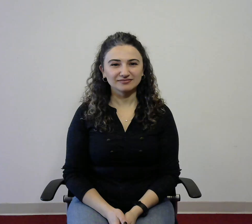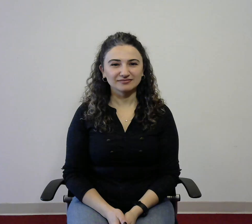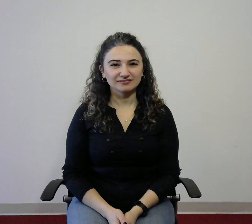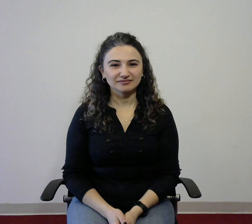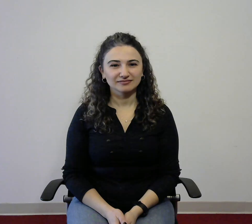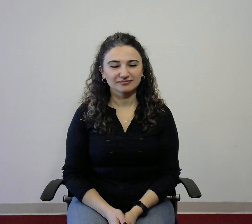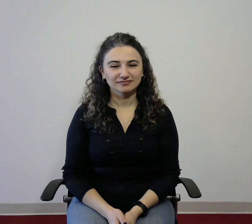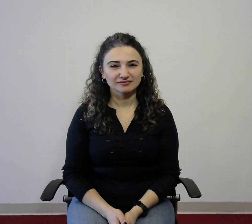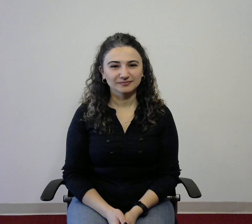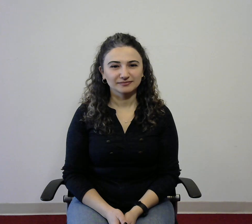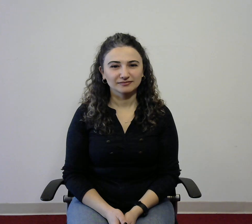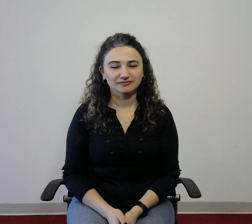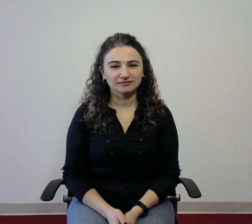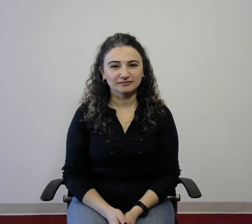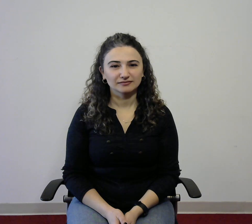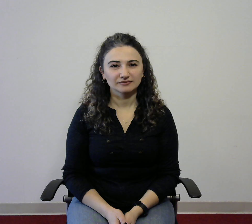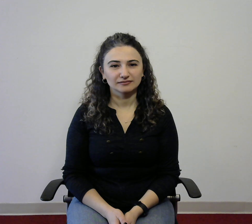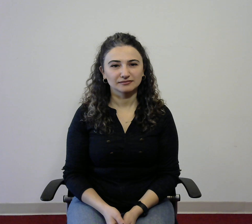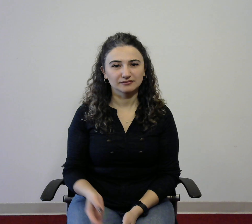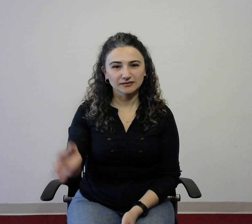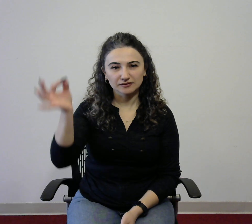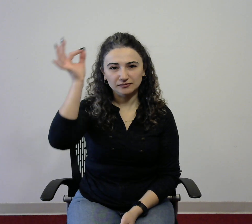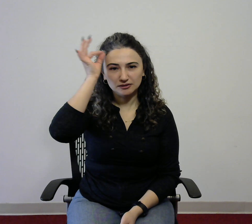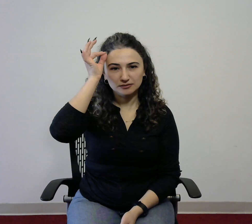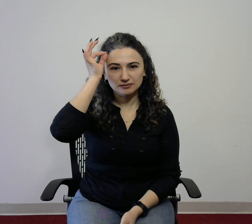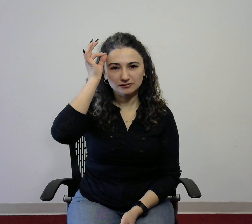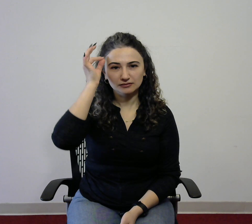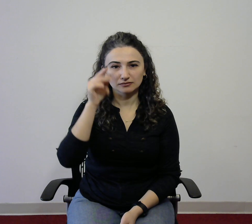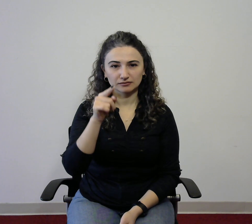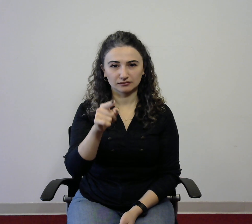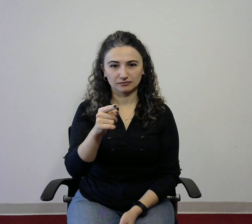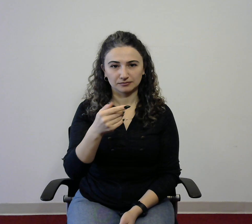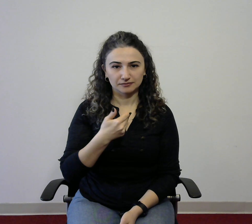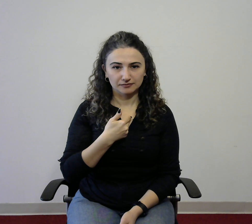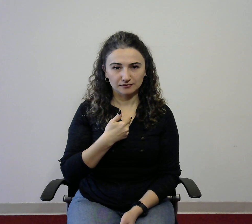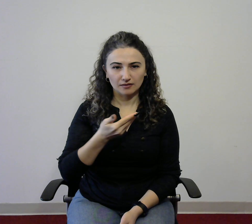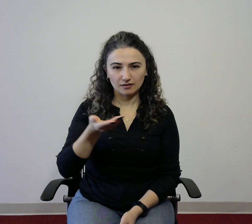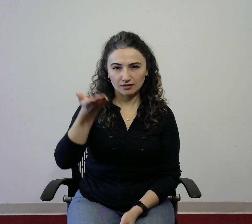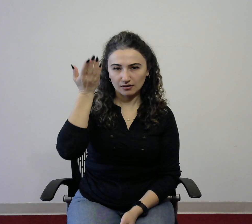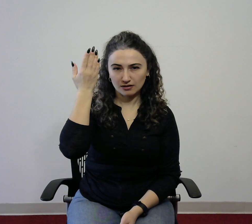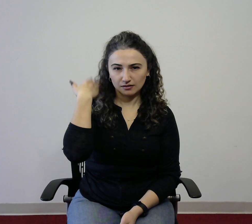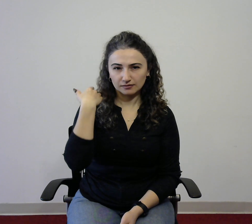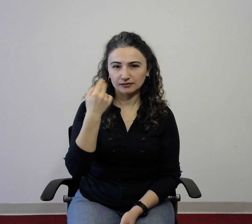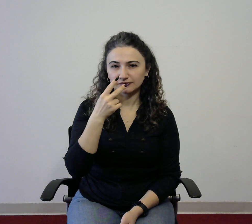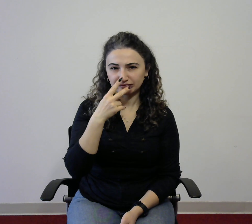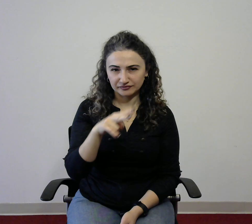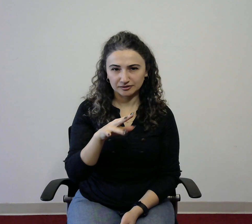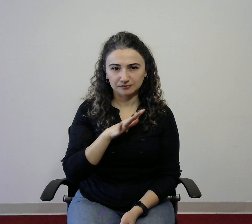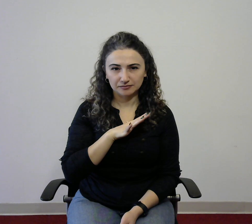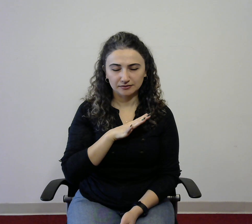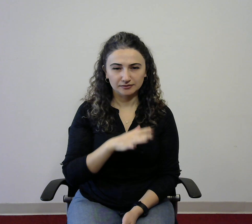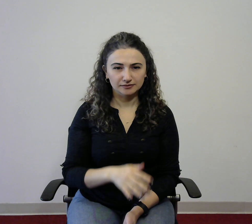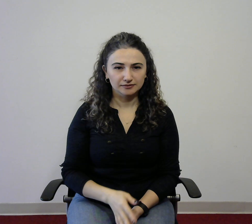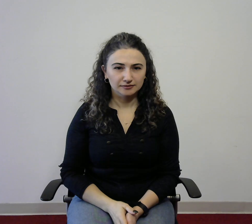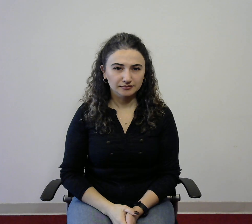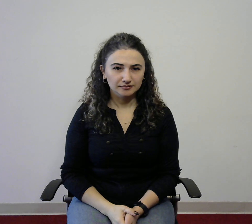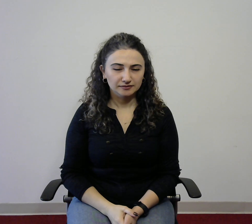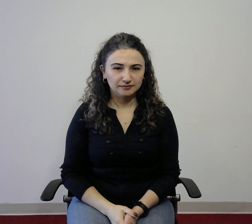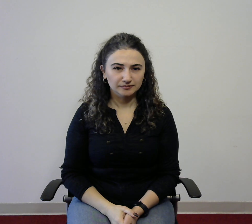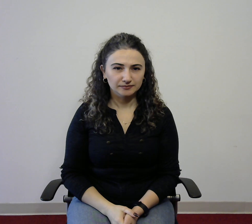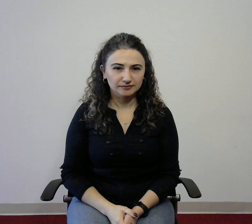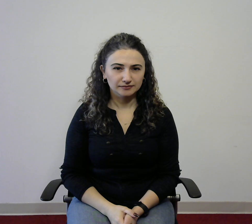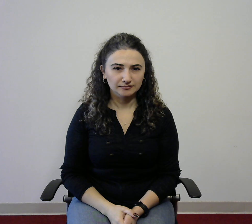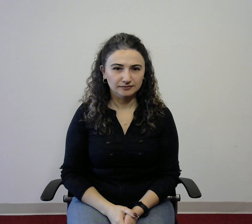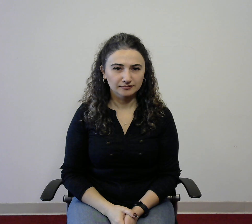Xatırladım, səni mən əvvəl də görmüşəm